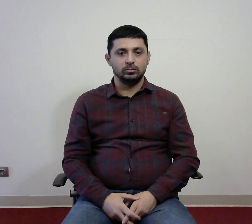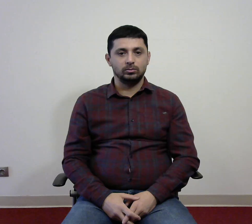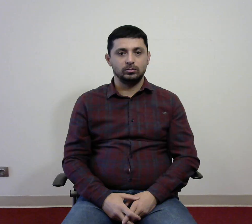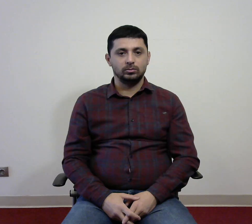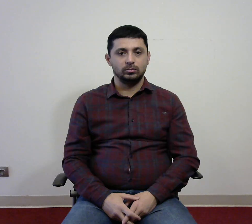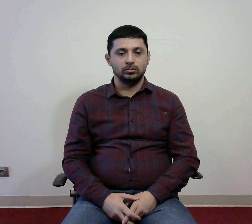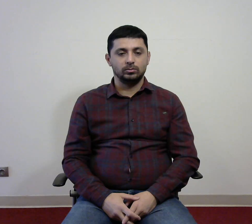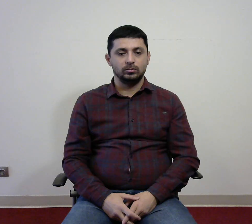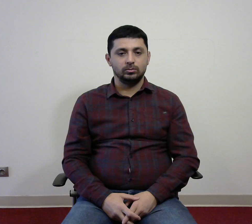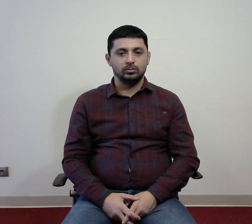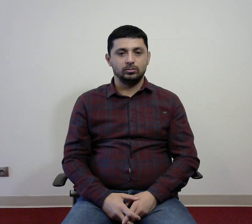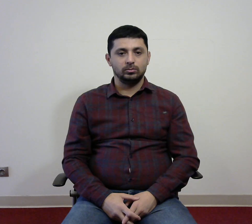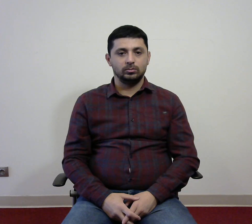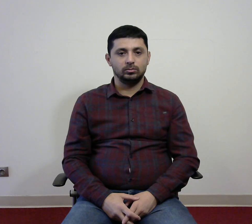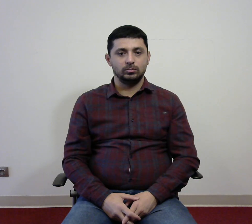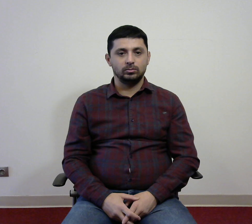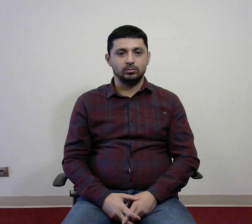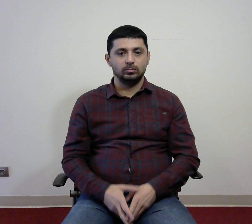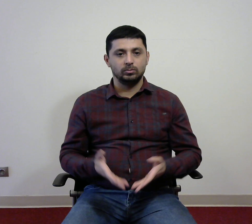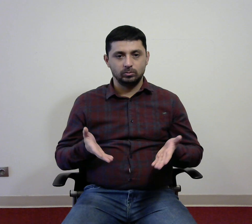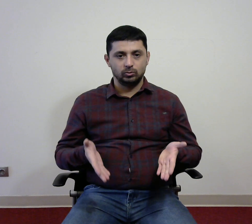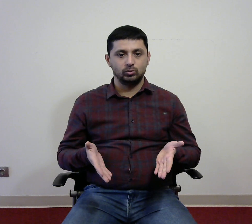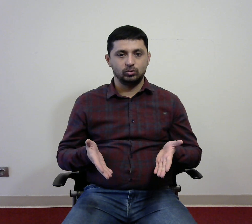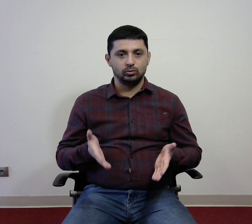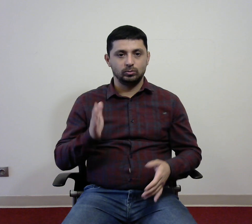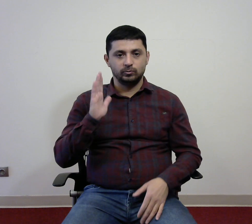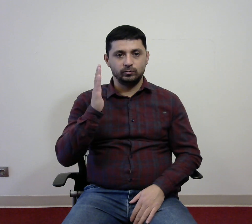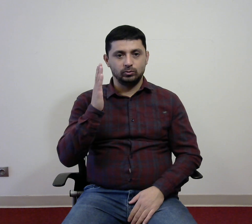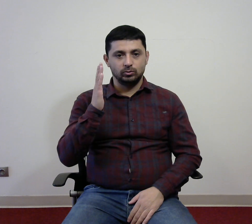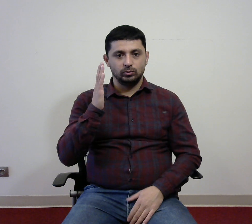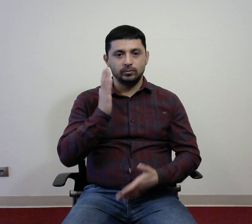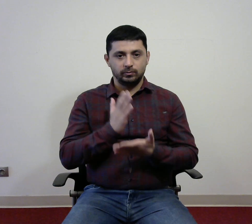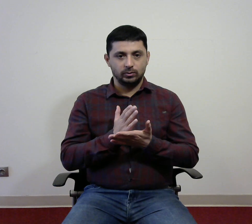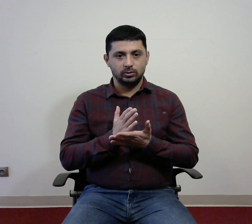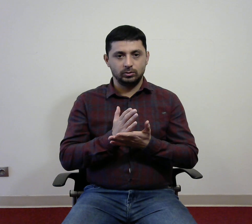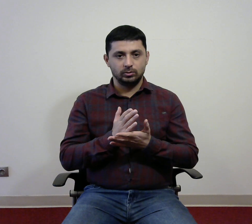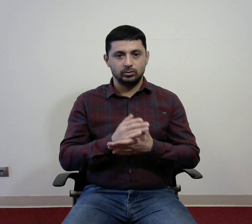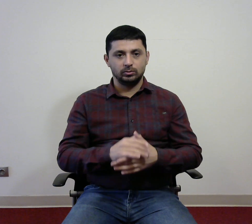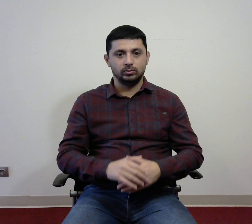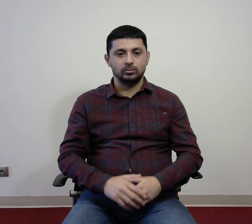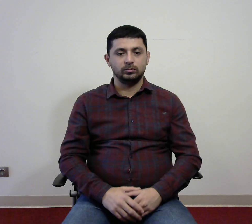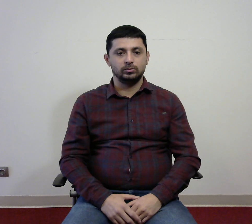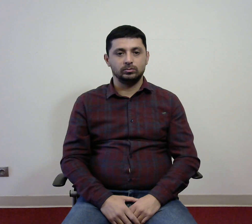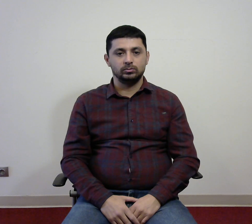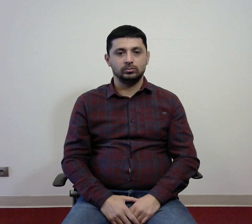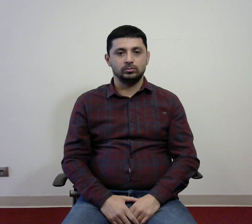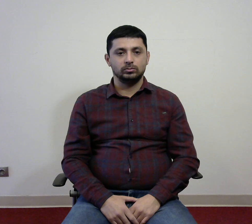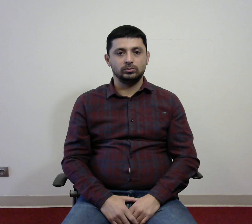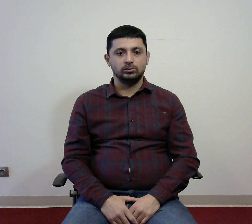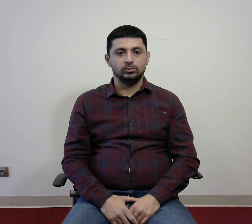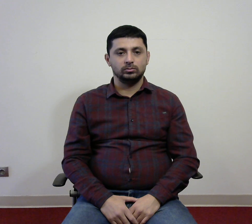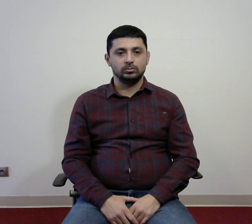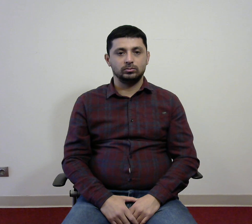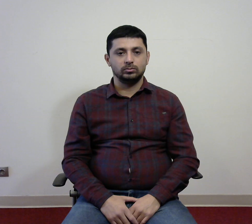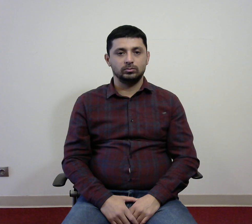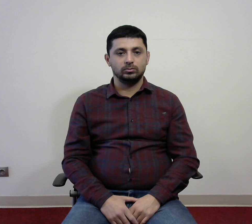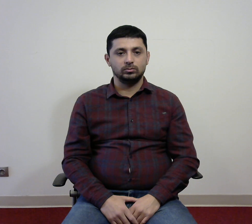Burda güzgü varmı?